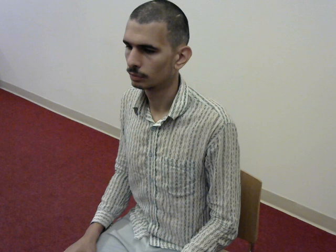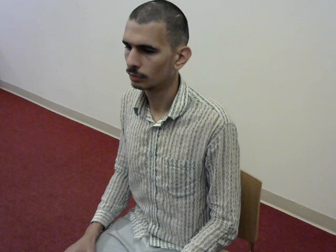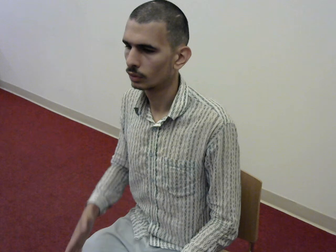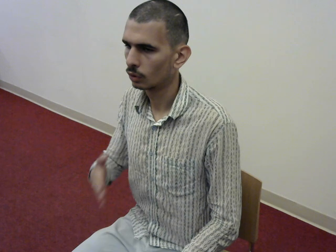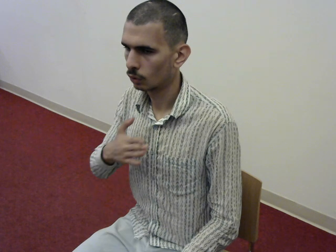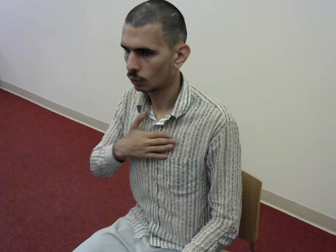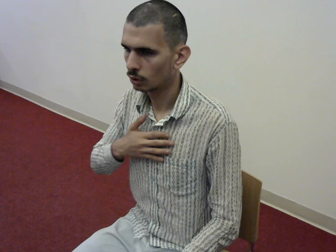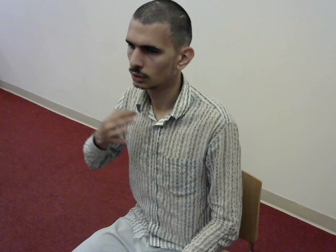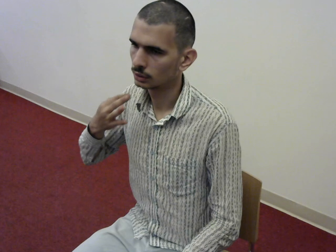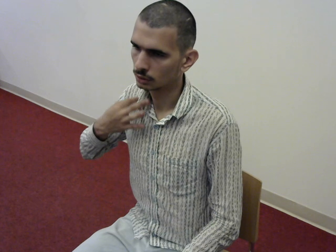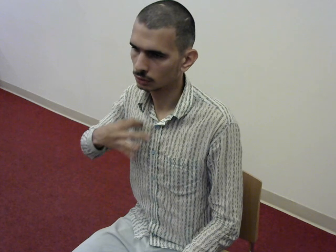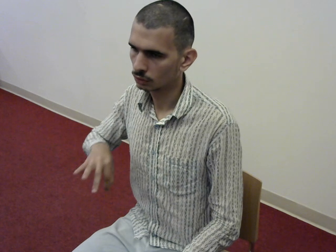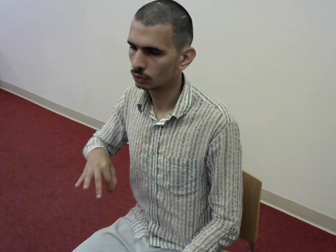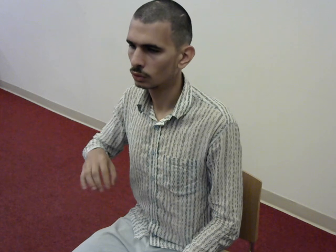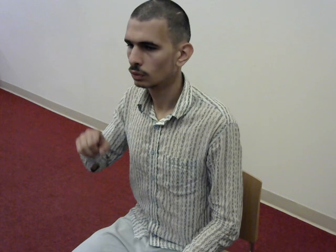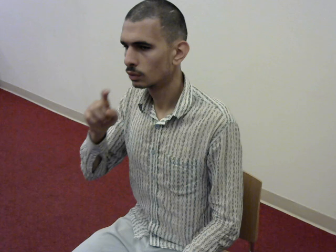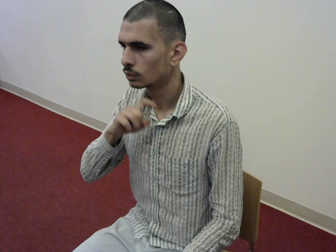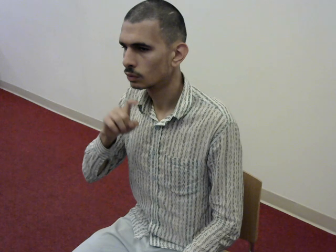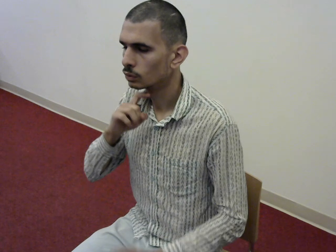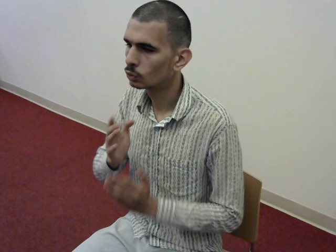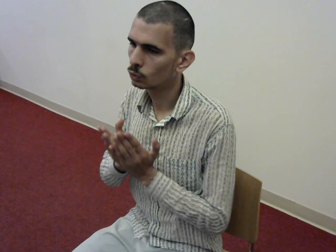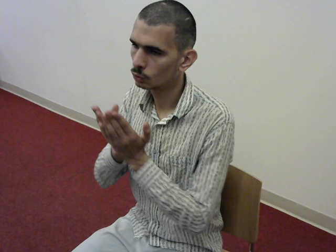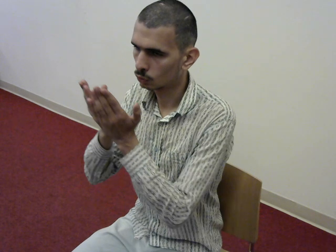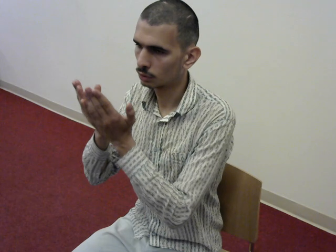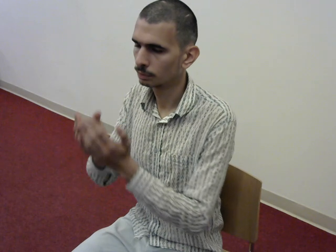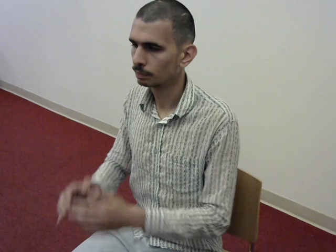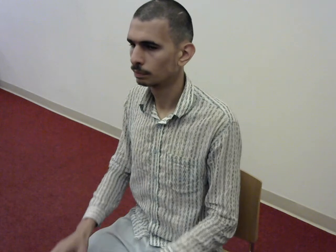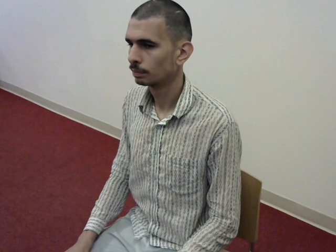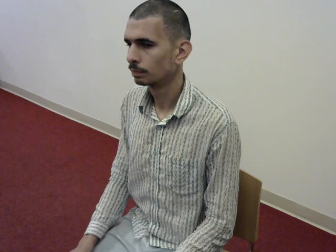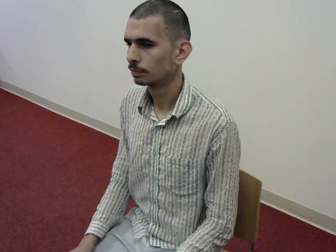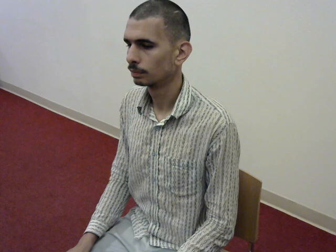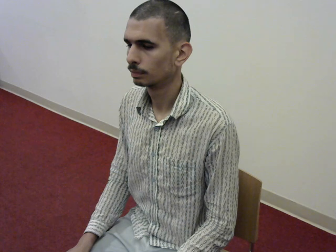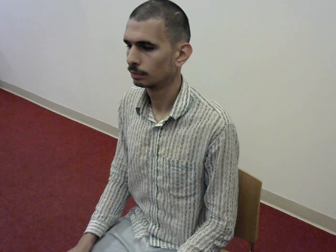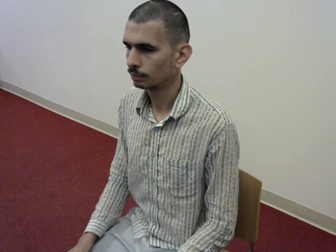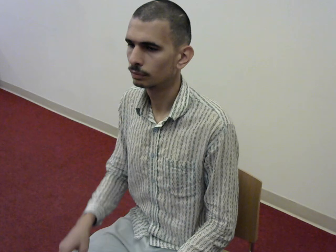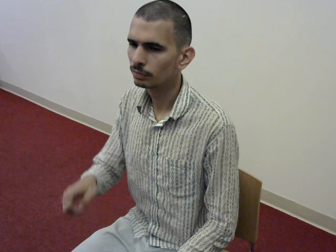Mənim oğlum universitetdə oxuyur